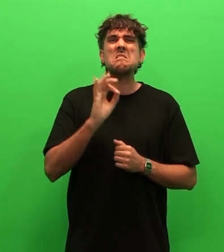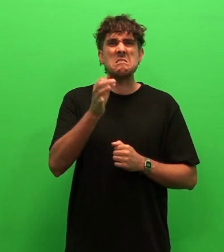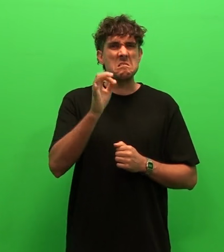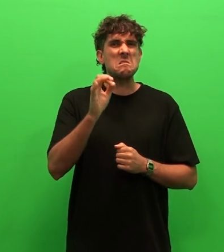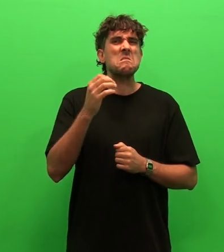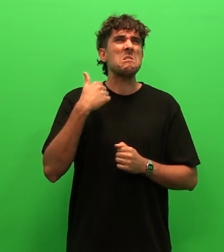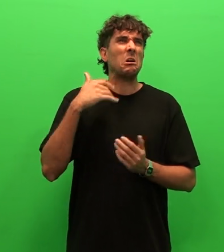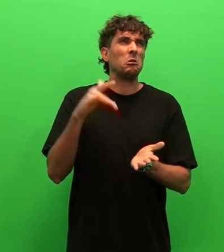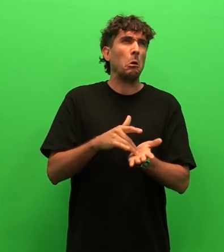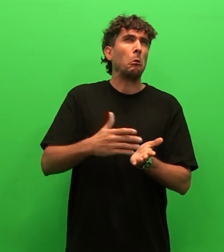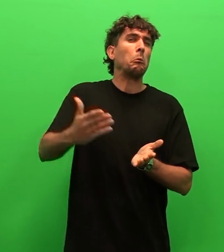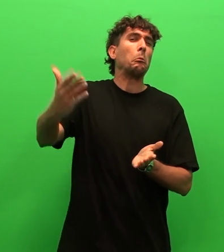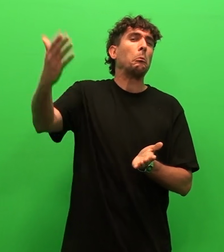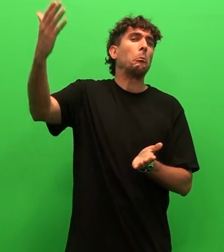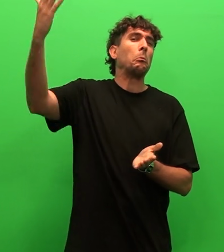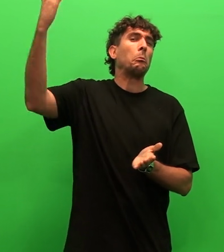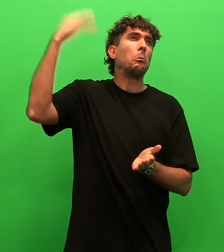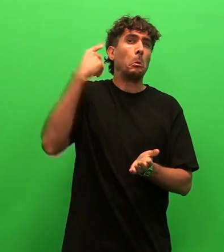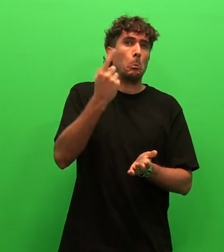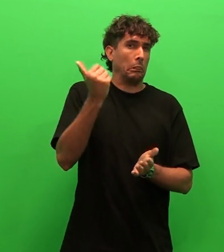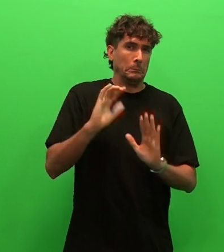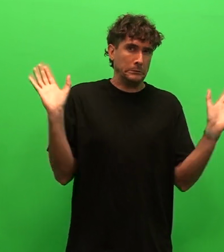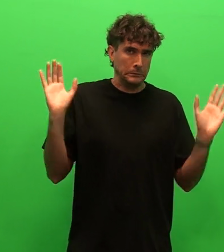Sí, fa temps em va passar una vegada i prou.